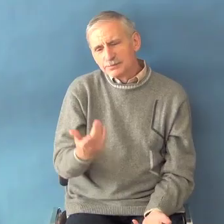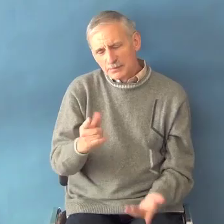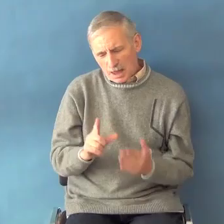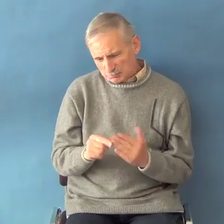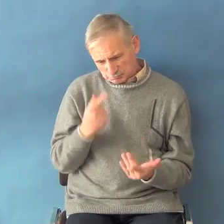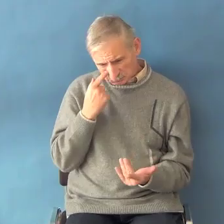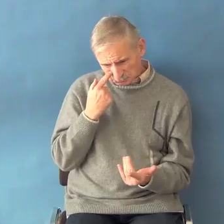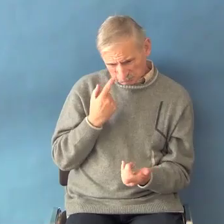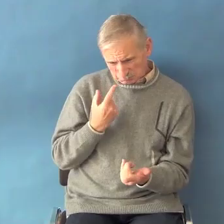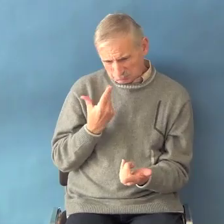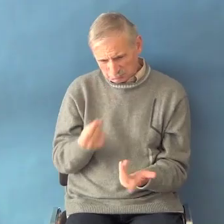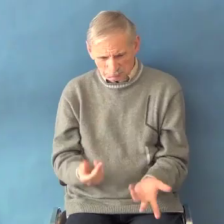Ale przyglądam się i nie...